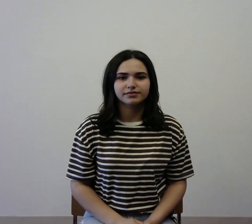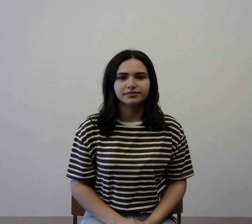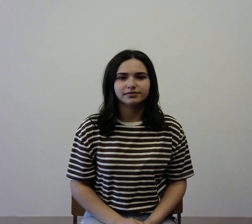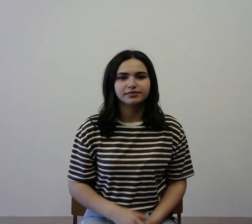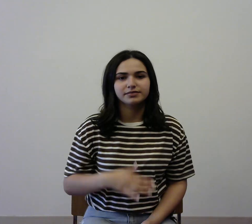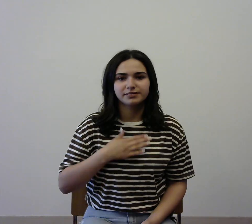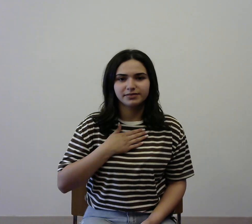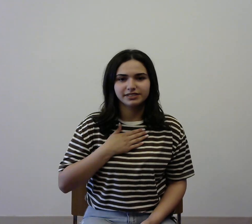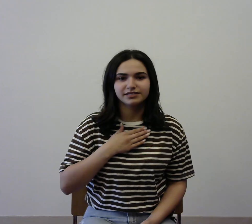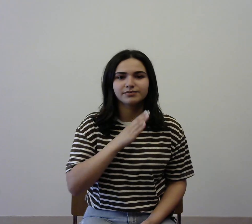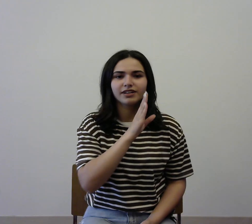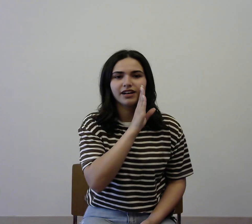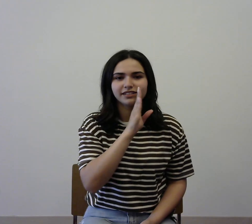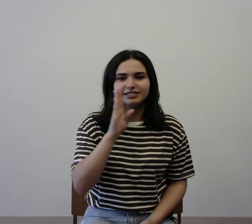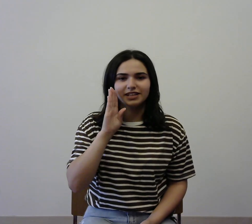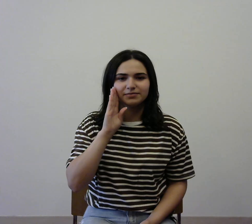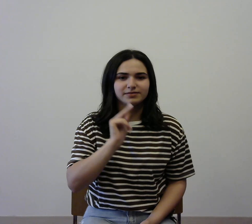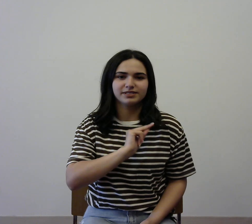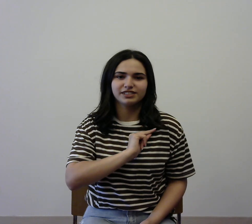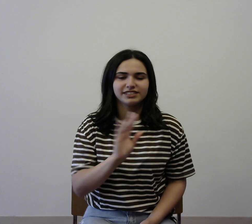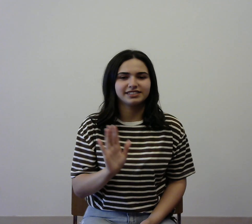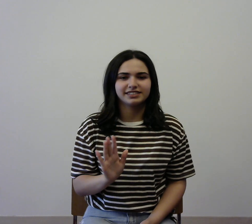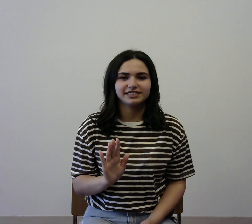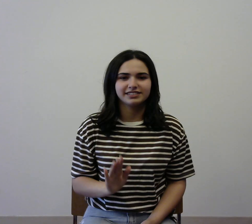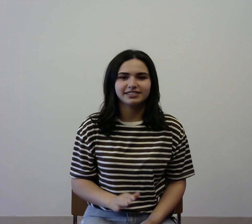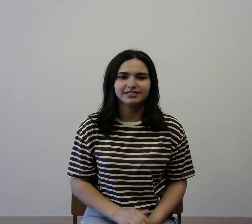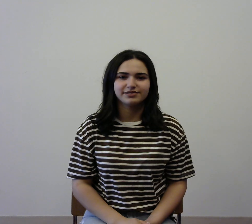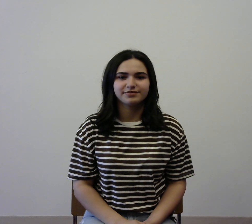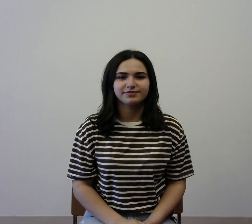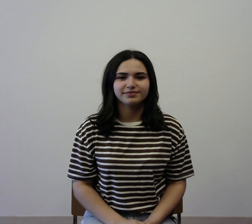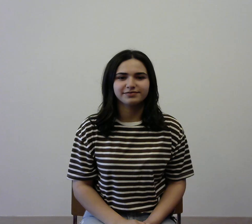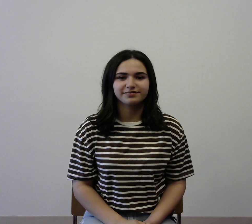Mənim anam işsizdir